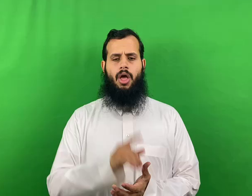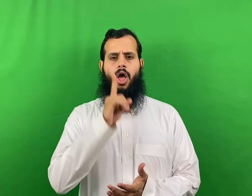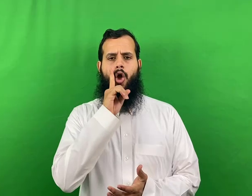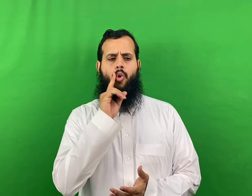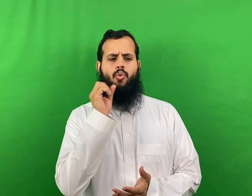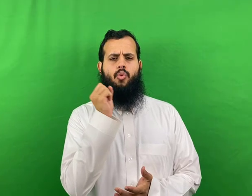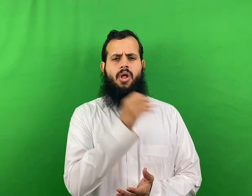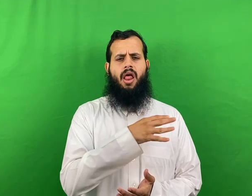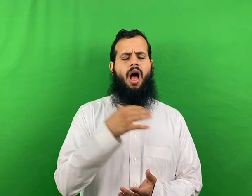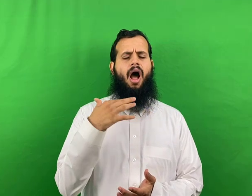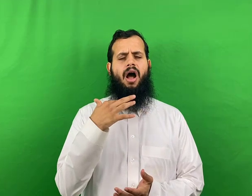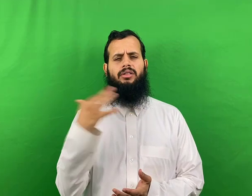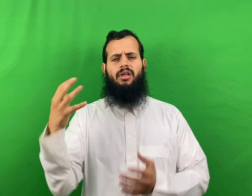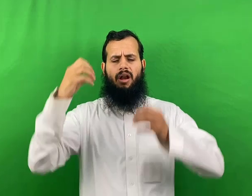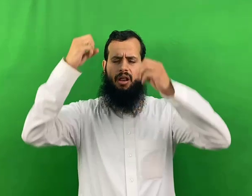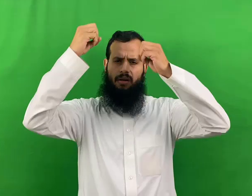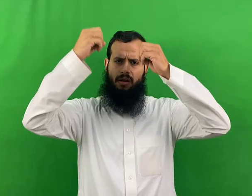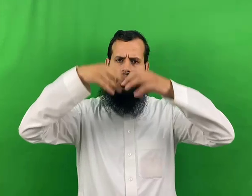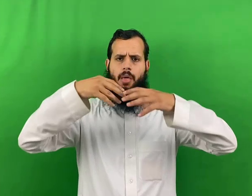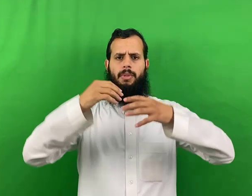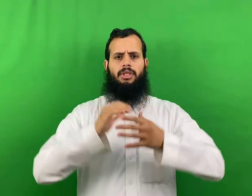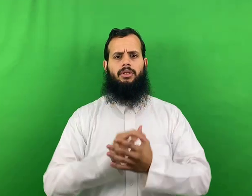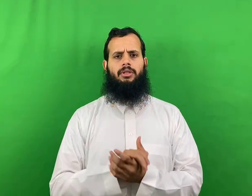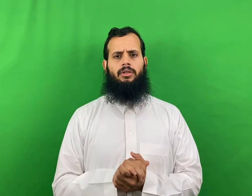نعوذ بك من زوال نعمتك